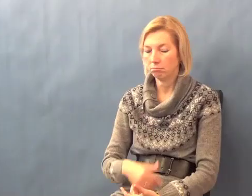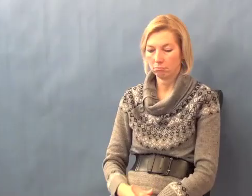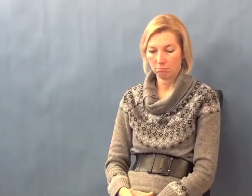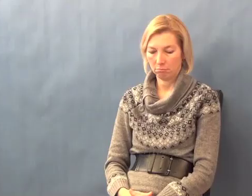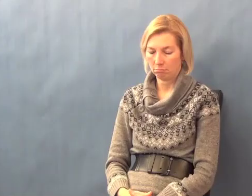Aha.